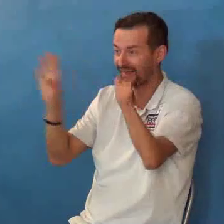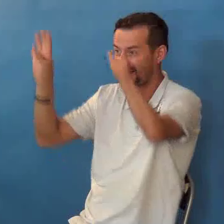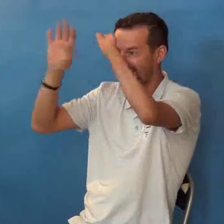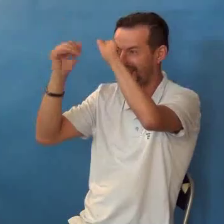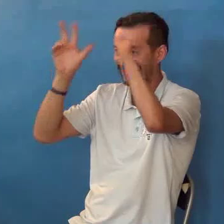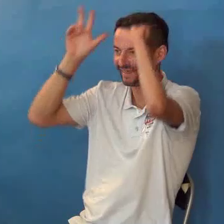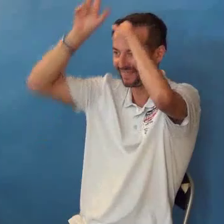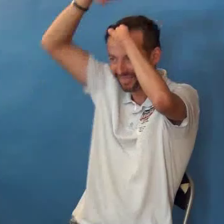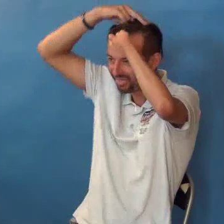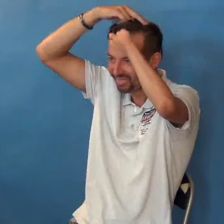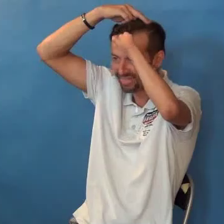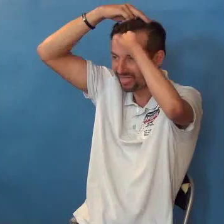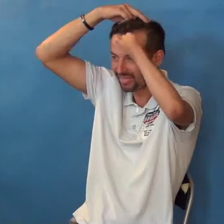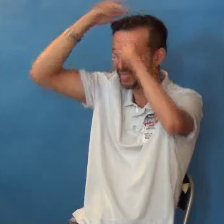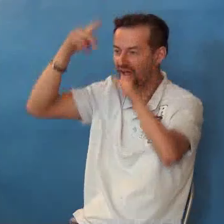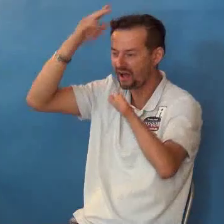Chłopak siedzi pomiędzy rogami.